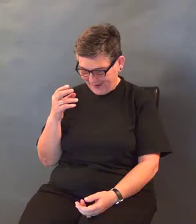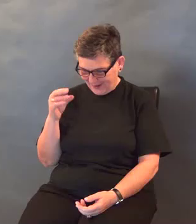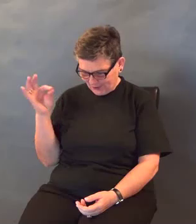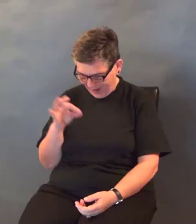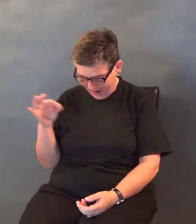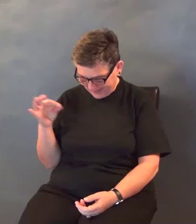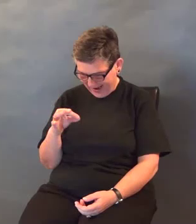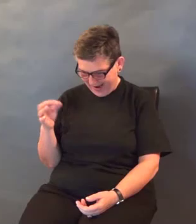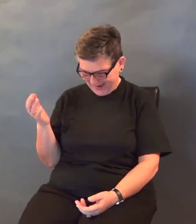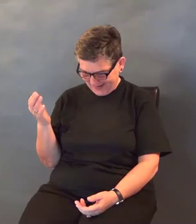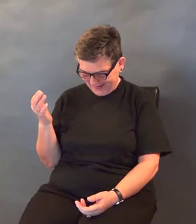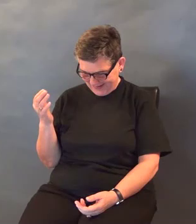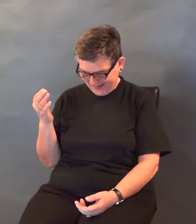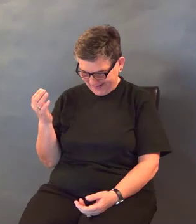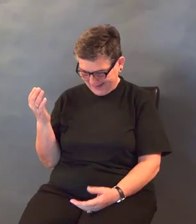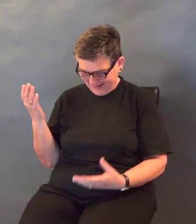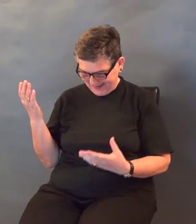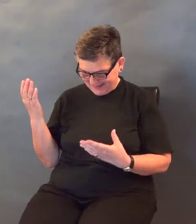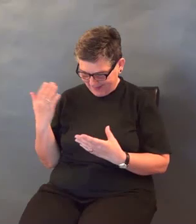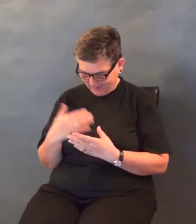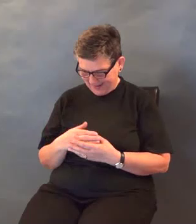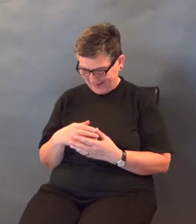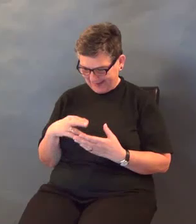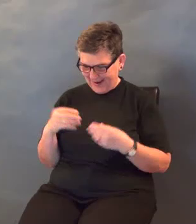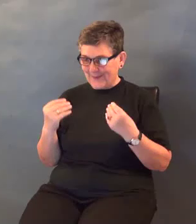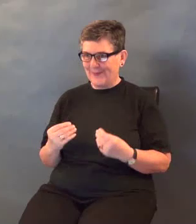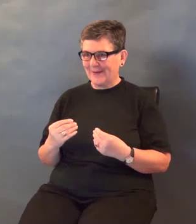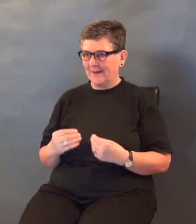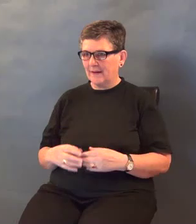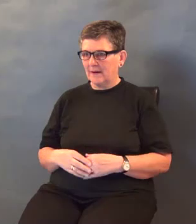W środę zapraszam na urodziny.